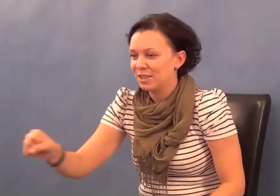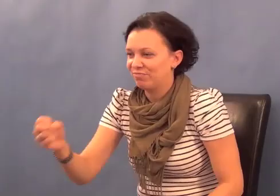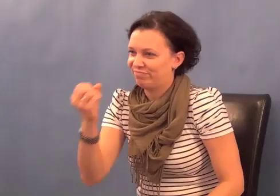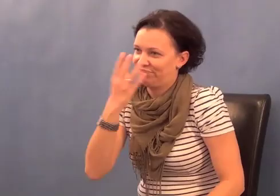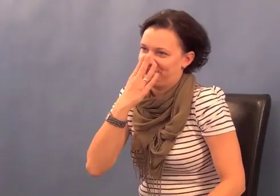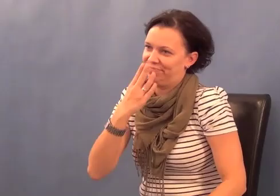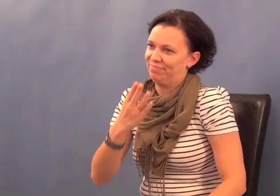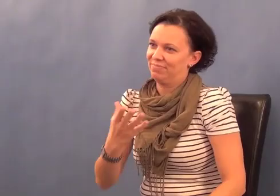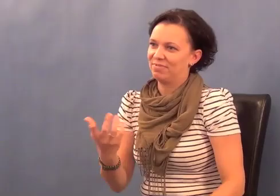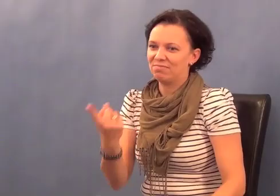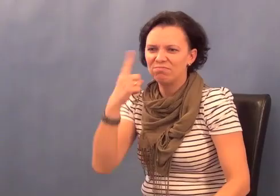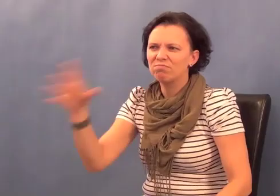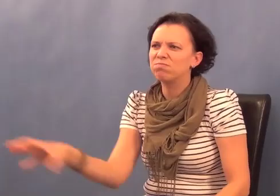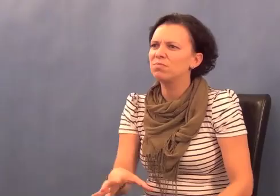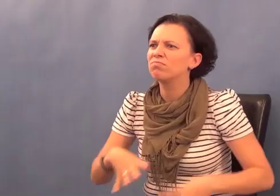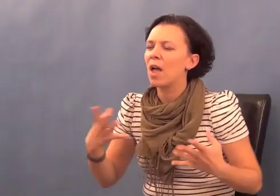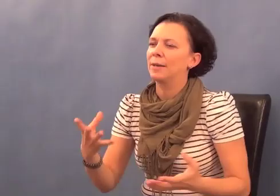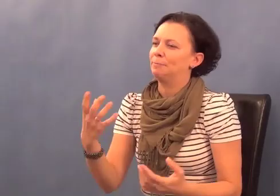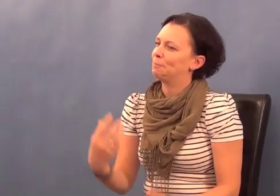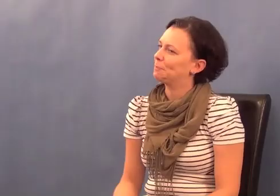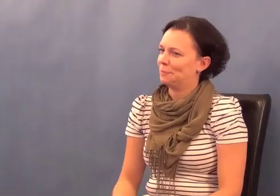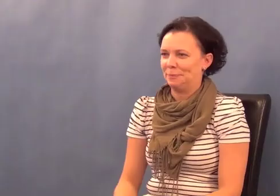Tata otwiera drzwi, a tu okazuje się, że jest inaczej niż myślał - myślał, że płot ukradziono, więc się wkurzył.